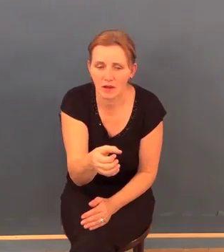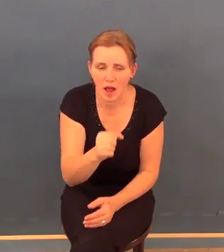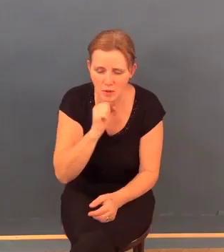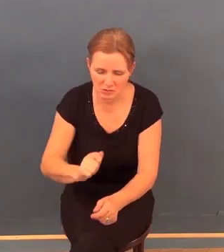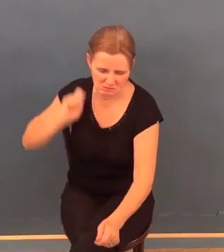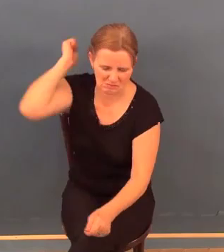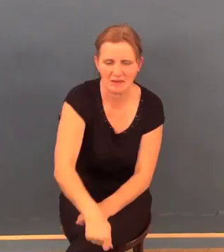Babcia uderza kota młotkiem w głowę.